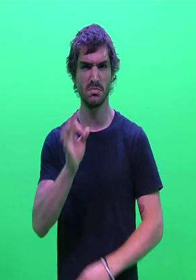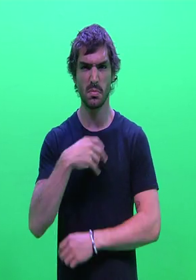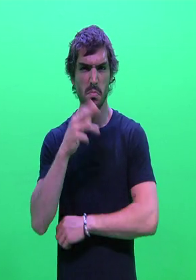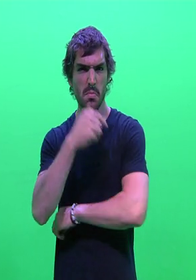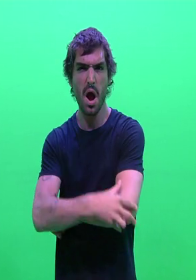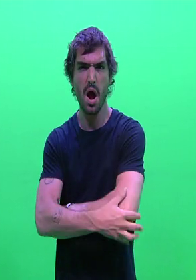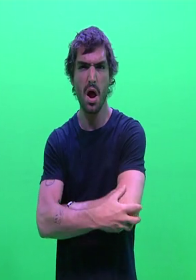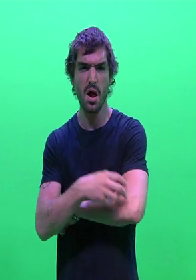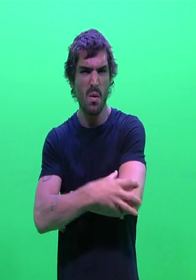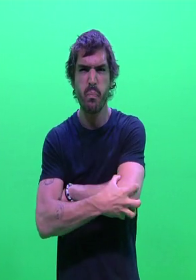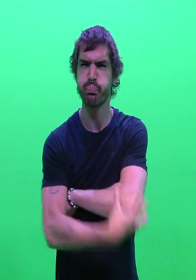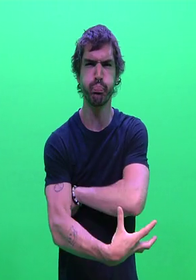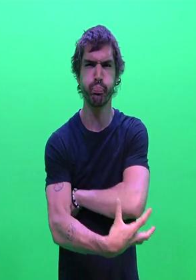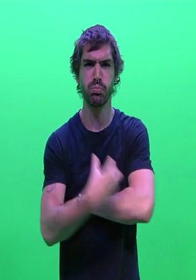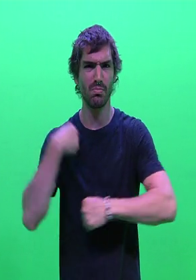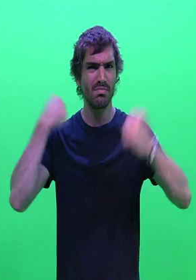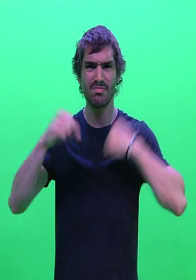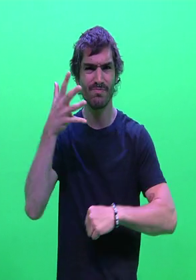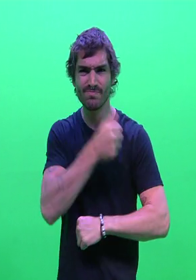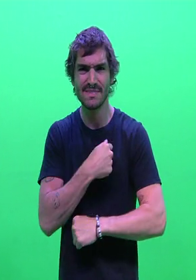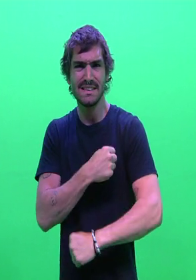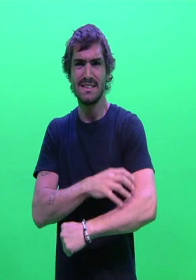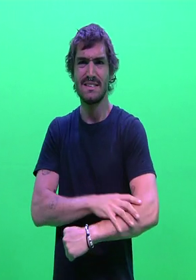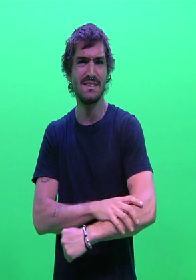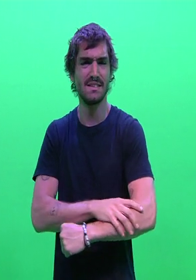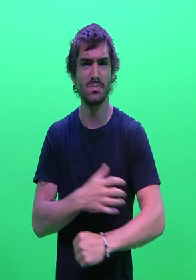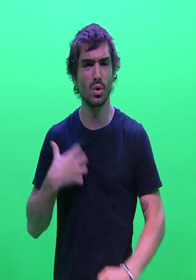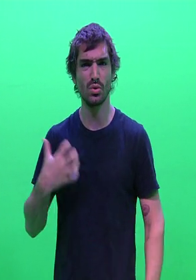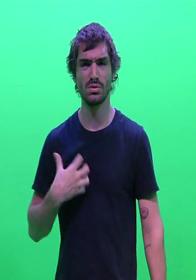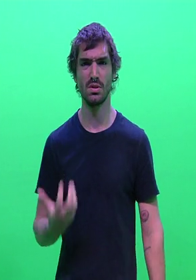Sí, em fa mal el colze, se m'ha inflat i no el puc moure, em molesta.